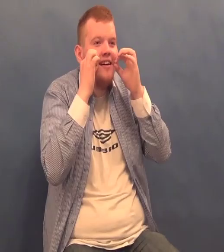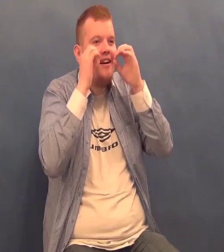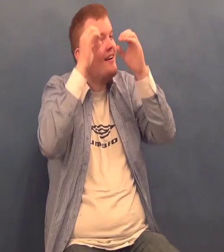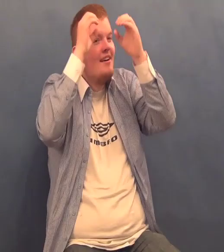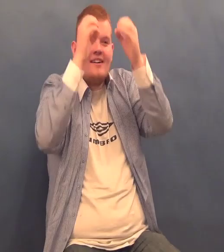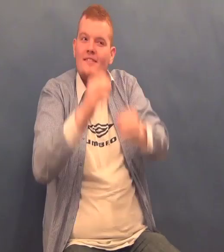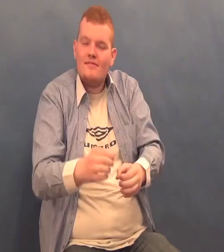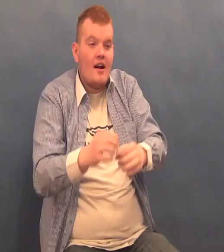Odkłada lornetkę.